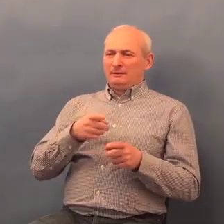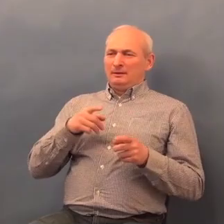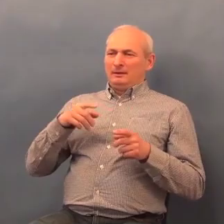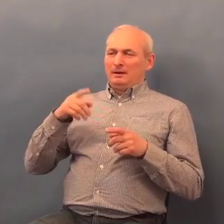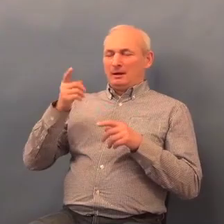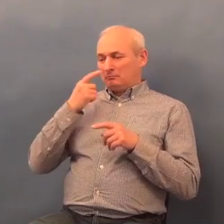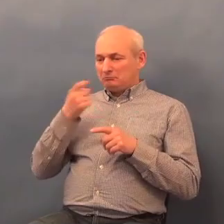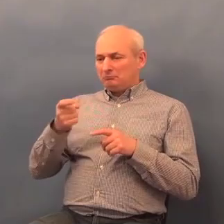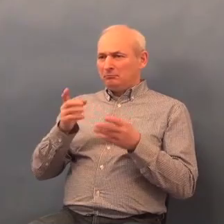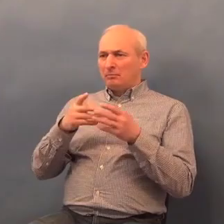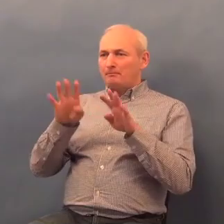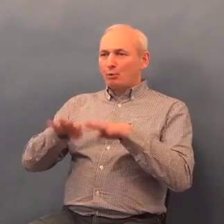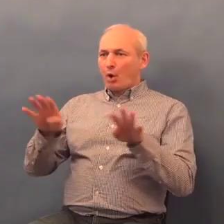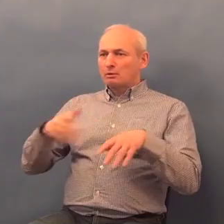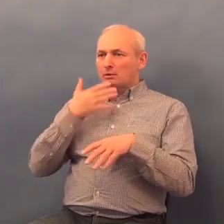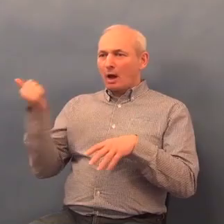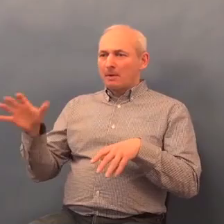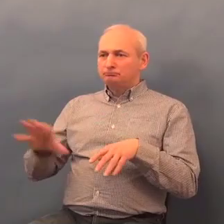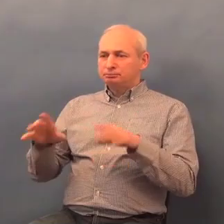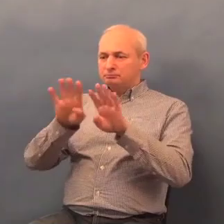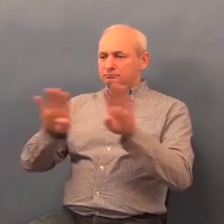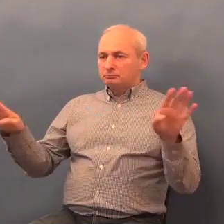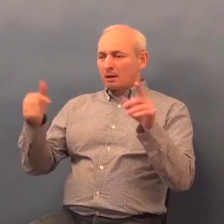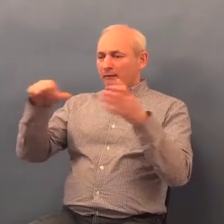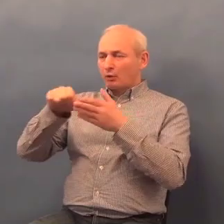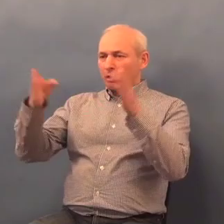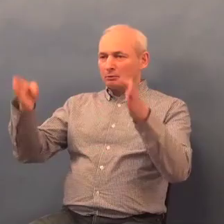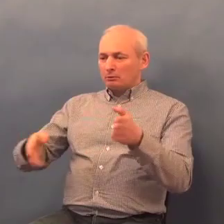Ojciec zszokowany zauważył, że nie ma płotu, został skradziony, ze środka płotu zniknęła część desek.